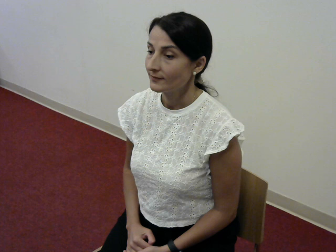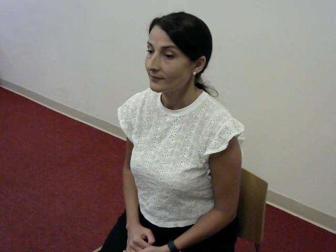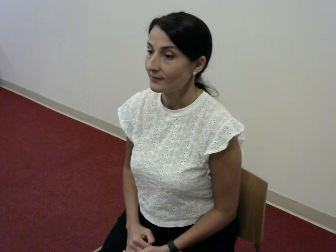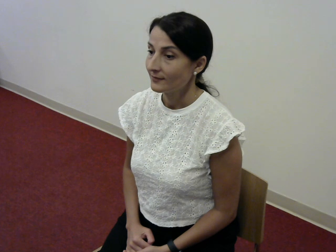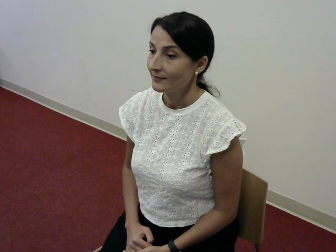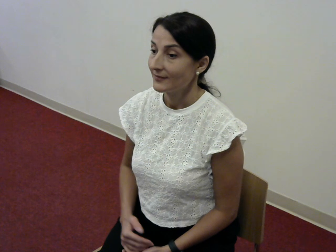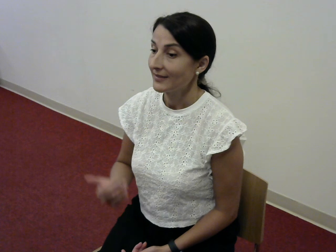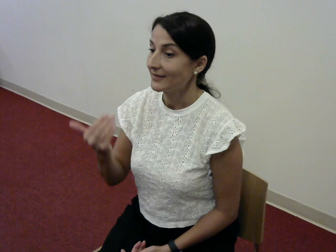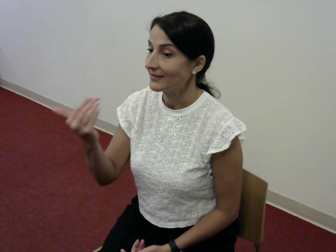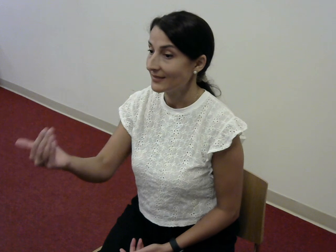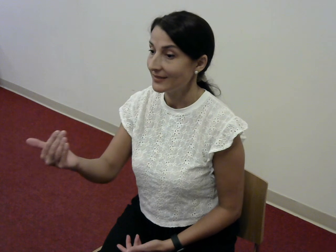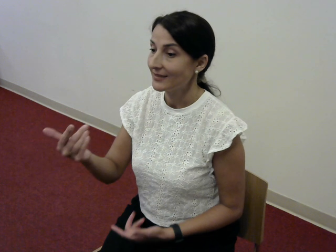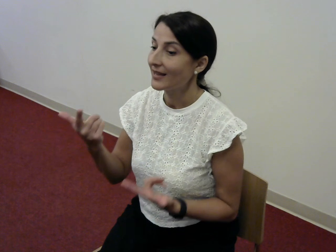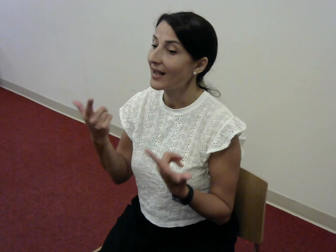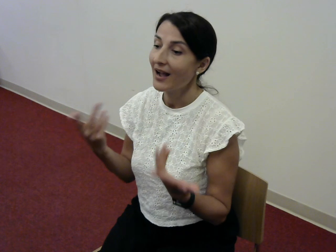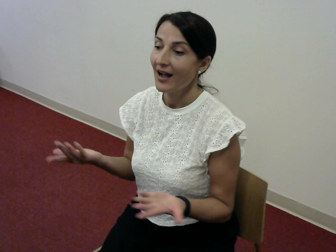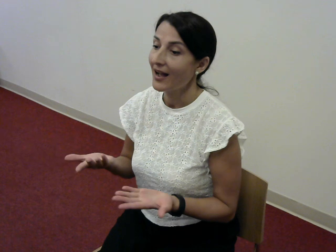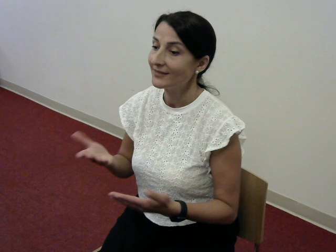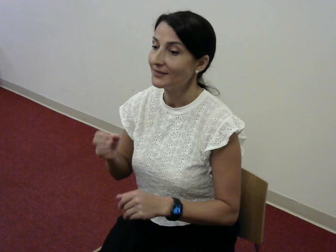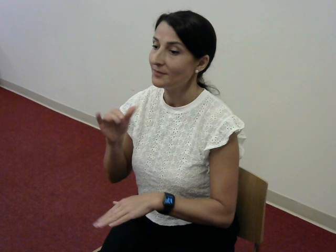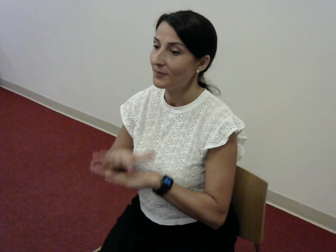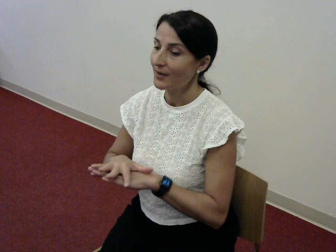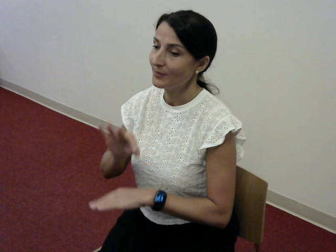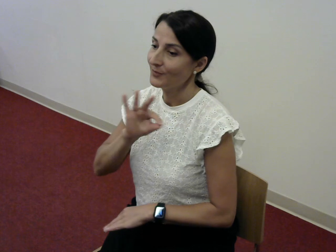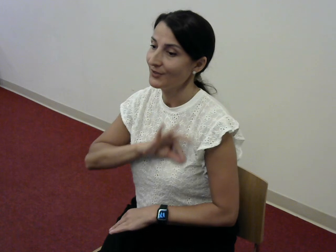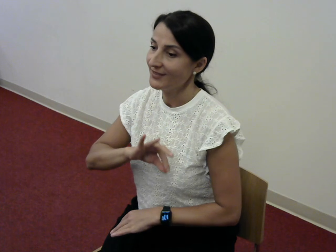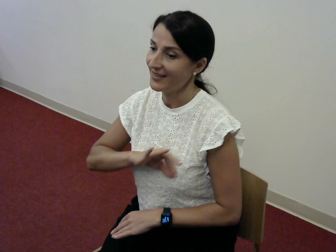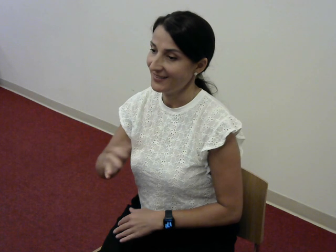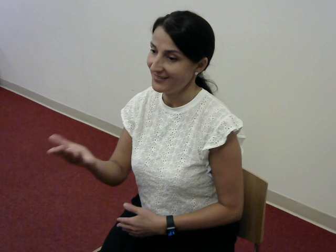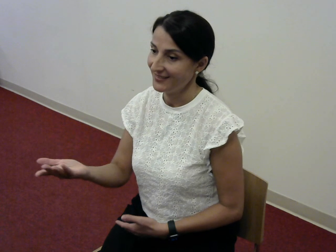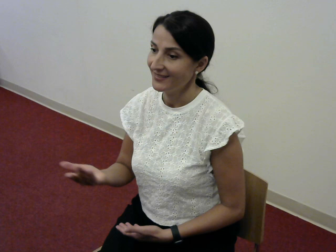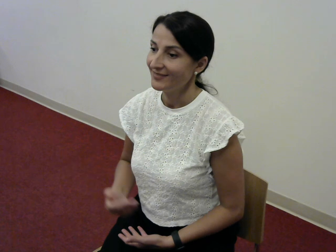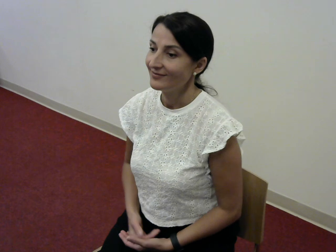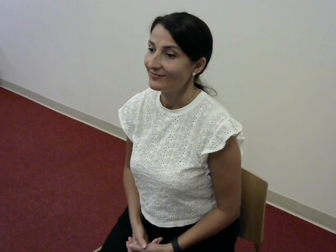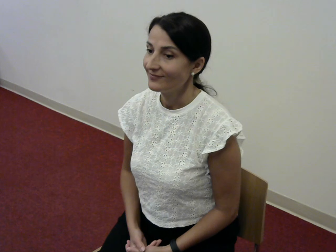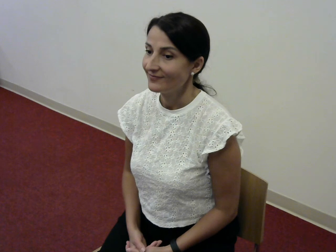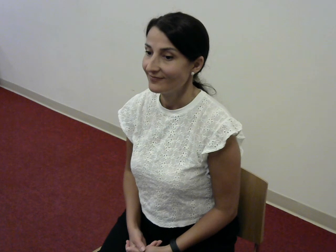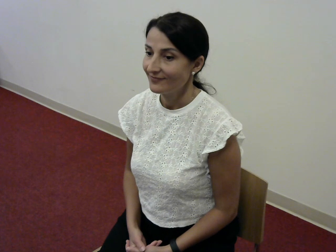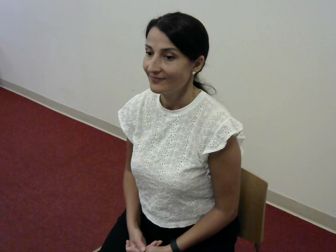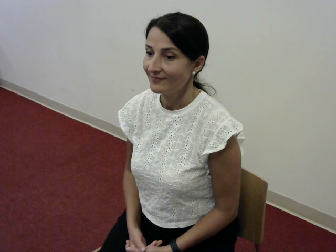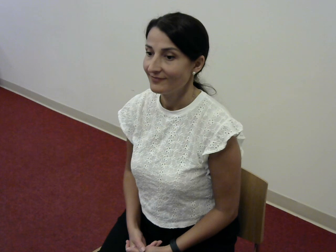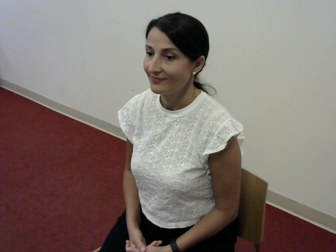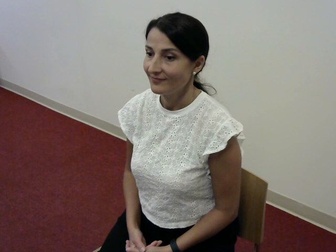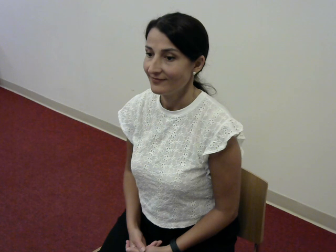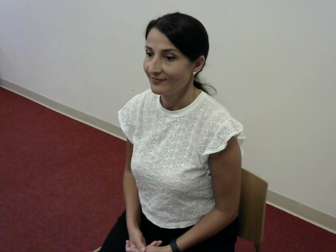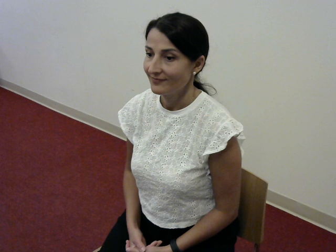Siz hansı bankın müştərisisiniz?